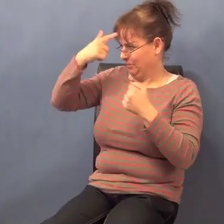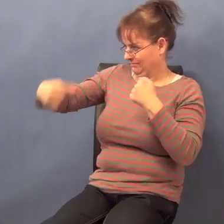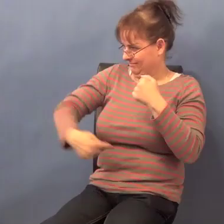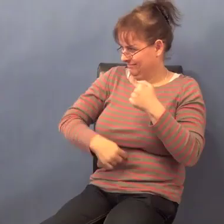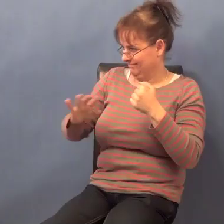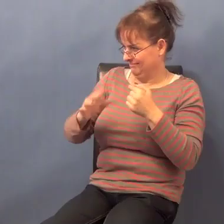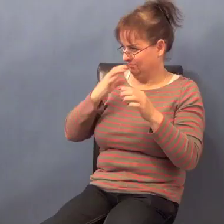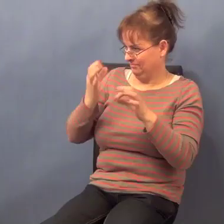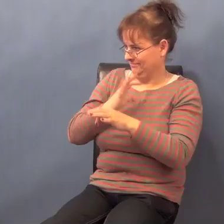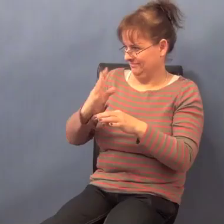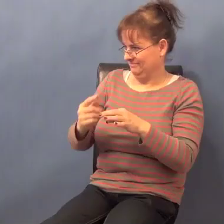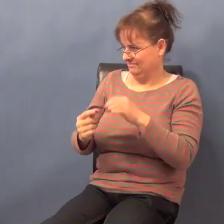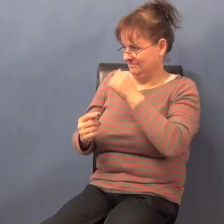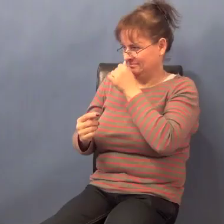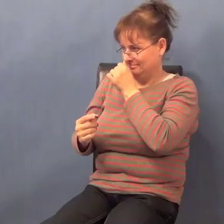Myśli, że strzela w brzuch, przez pomyłkę?